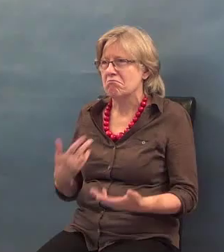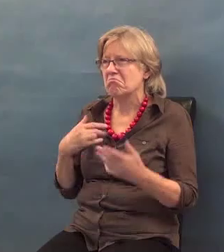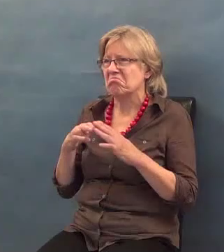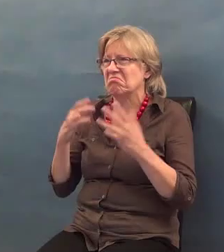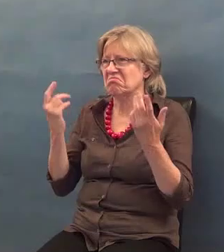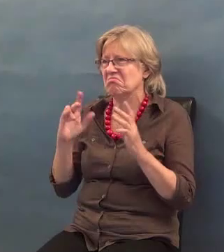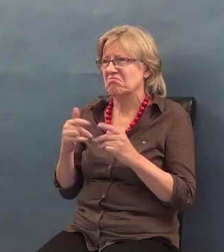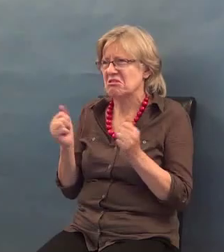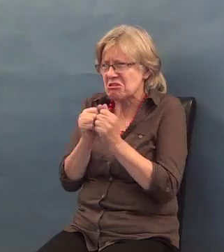Ja siedzę w domu.